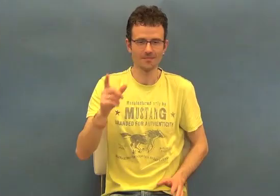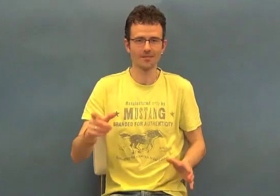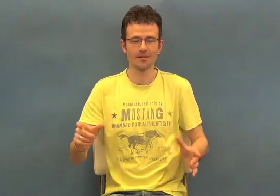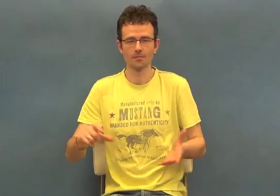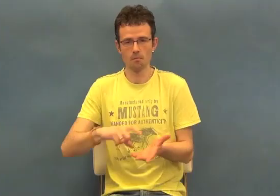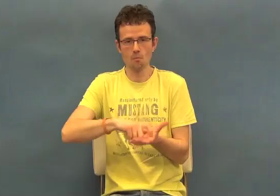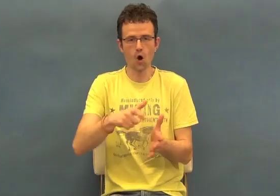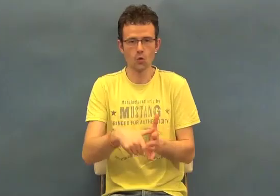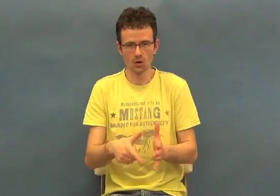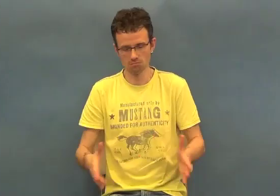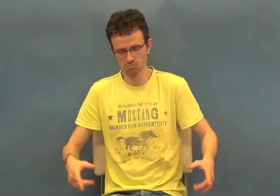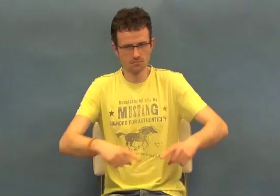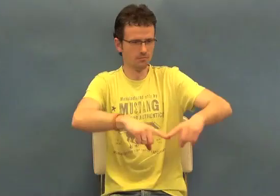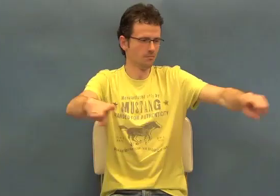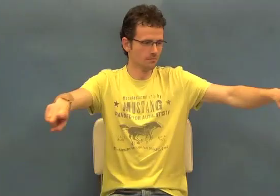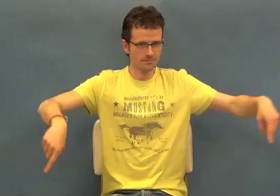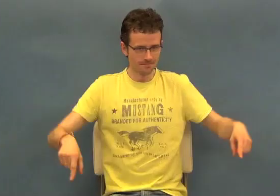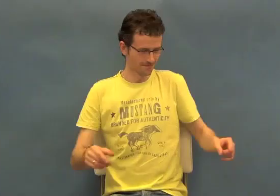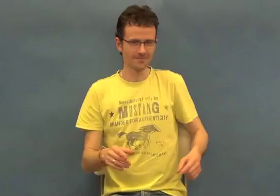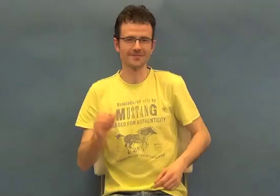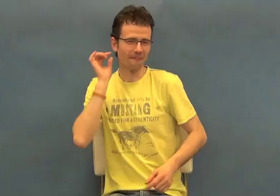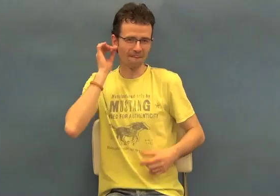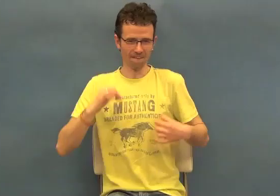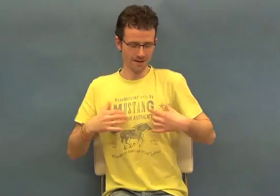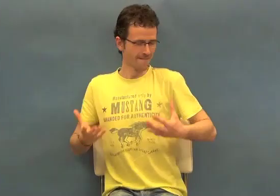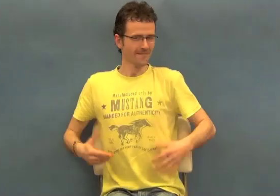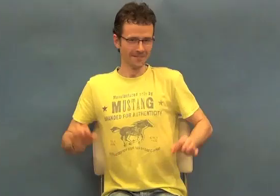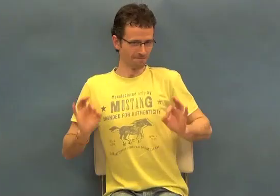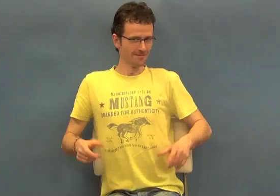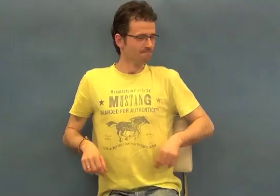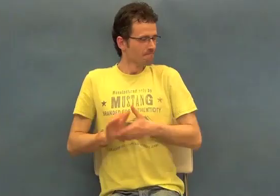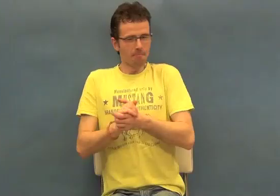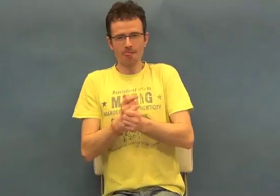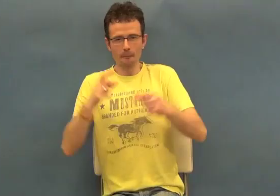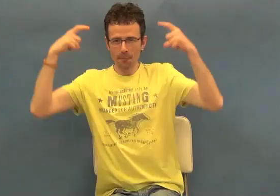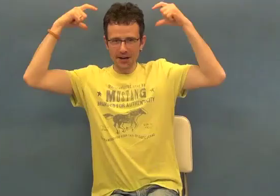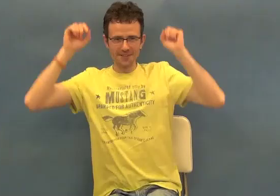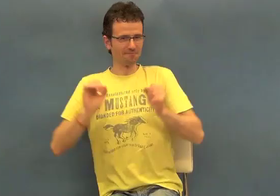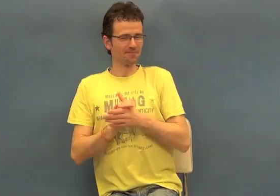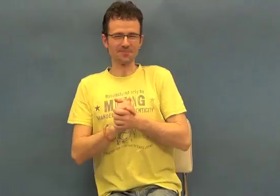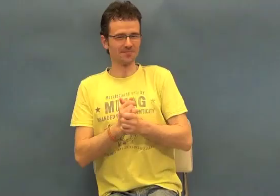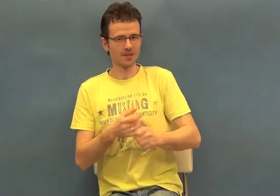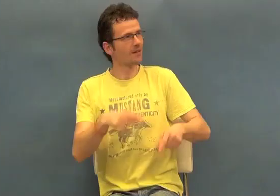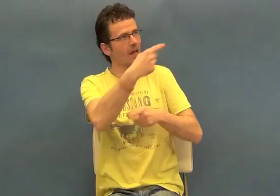W pokoju jest piękna kobieta myszka, z widocznym biustem.